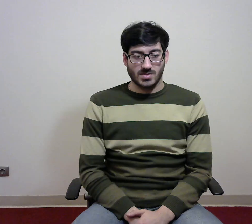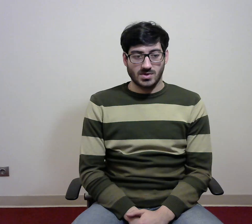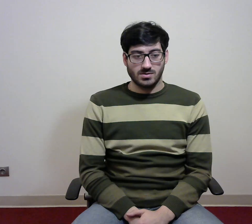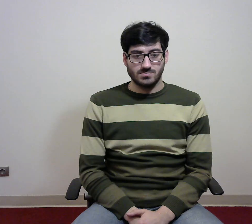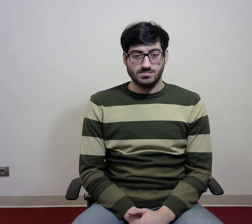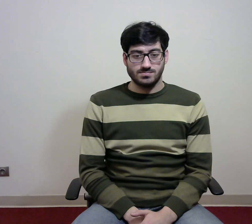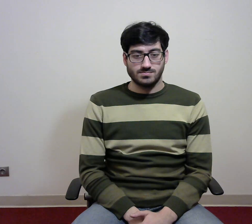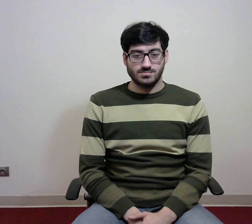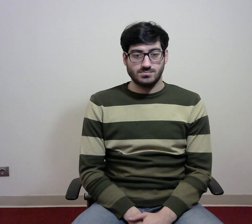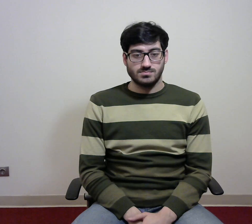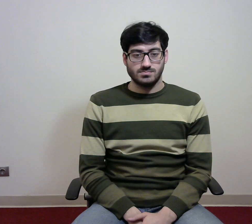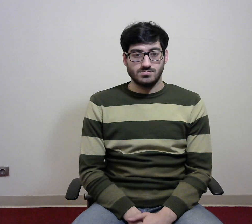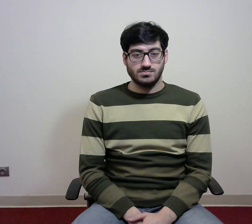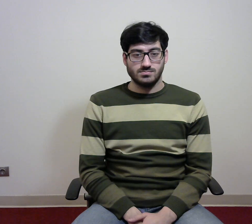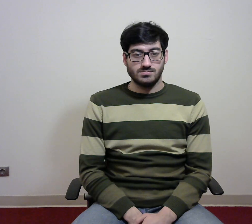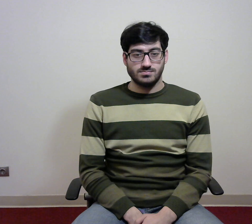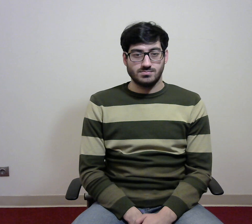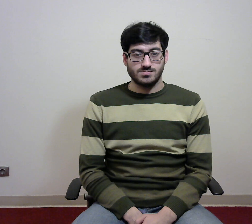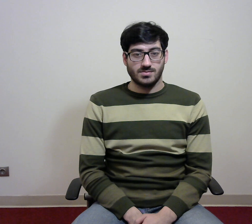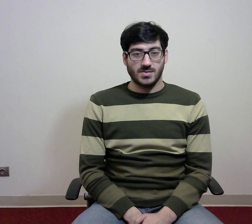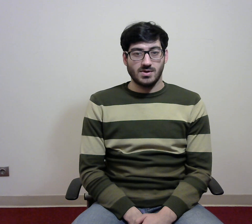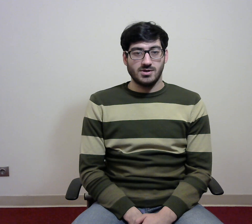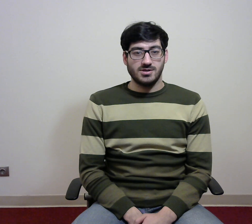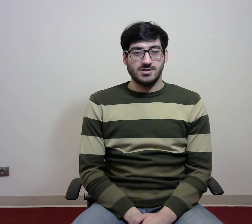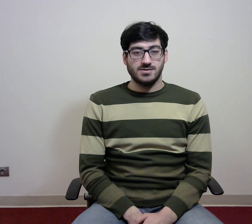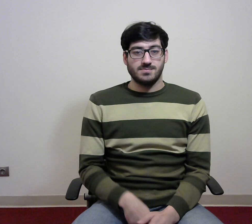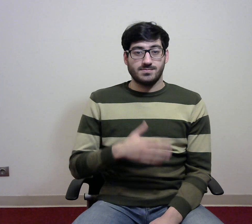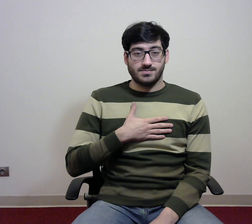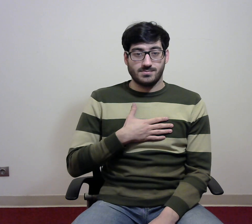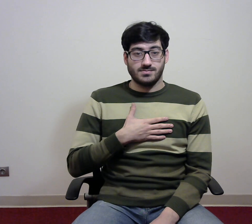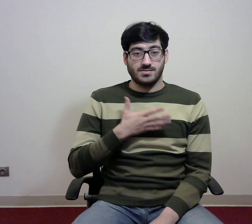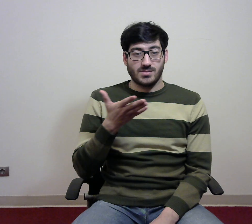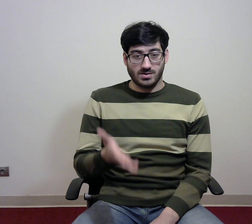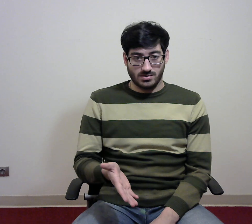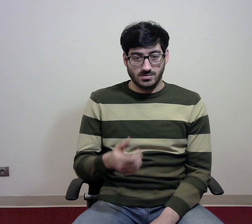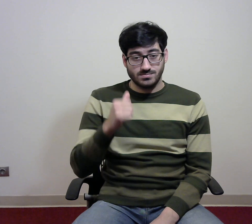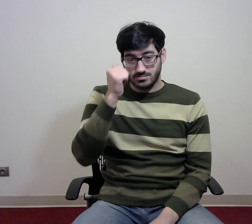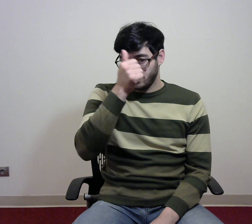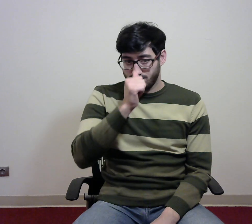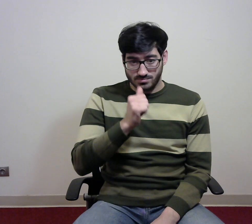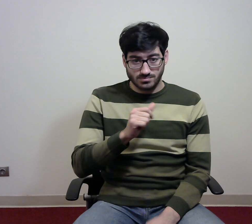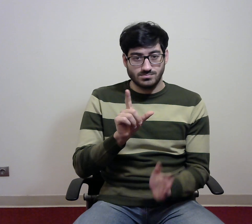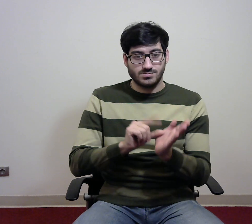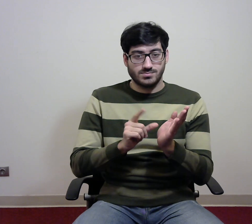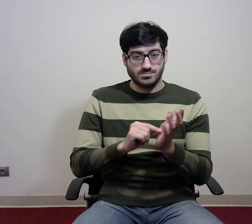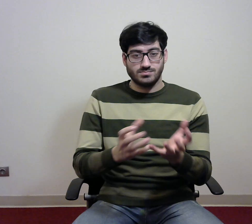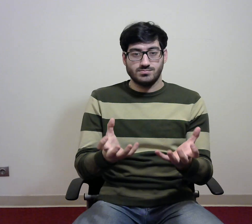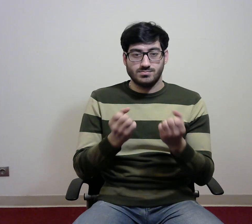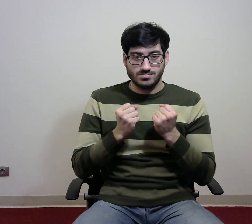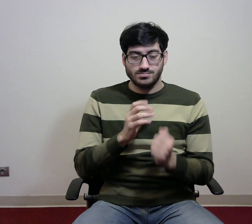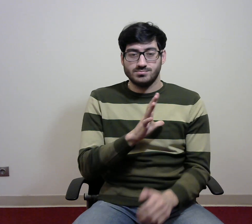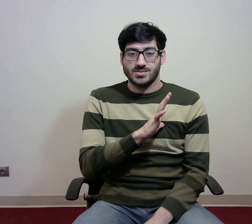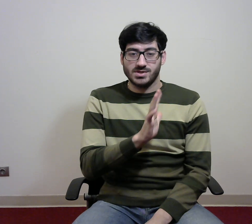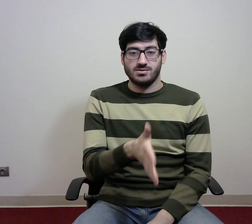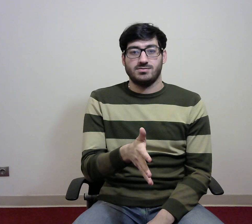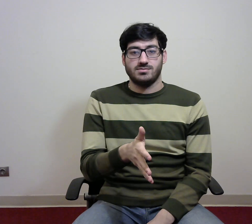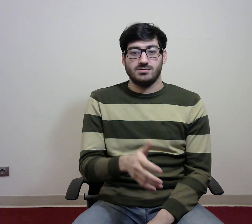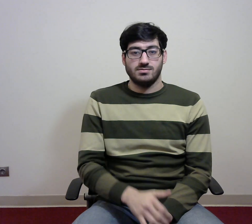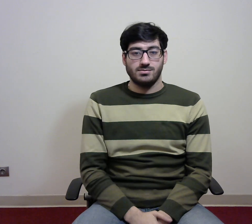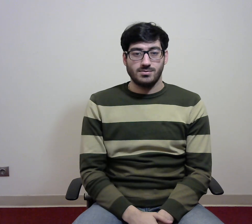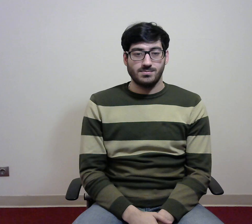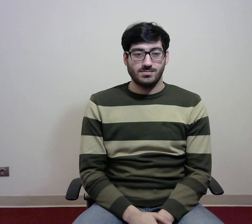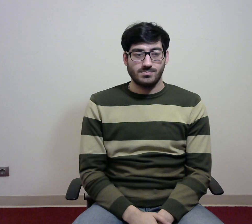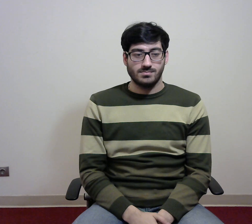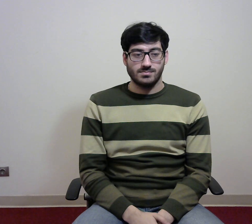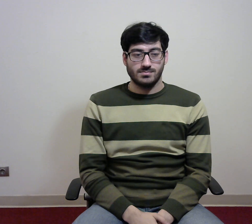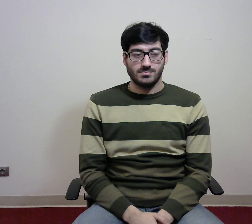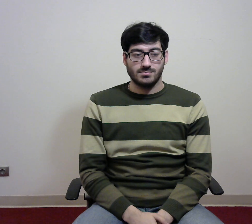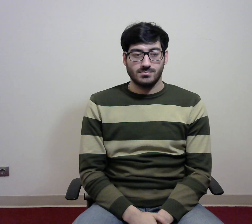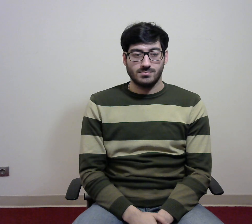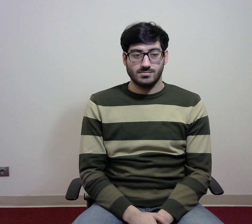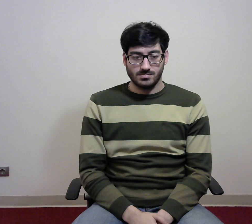Mən bu ay pensiya almamışam